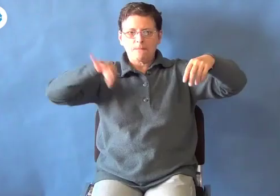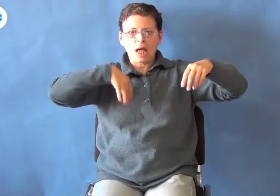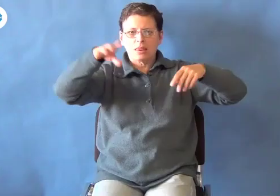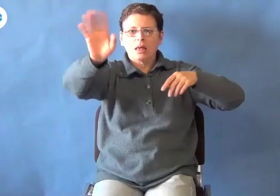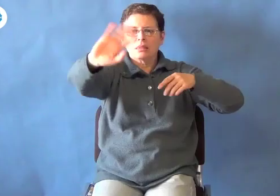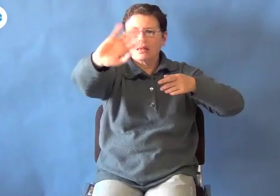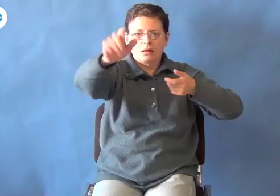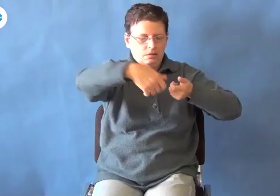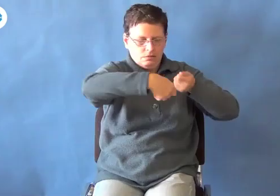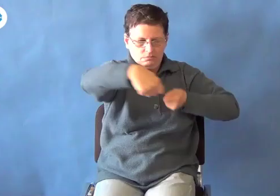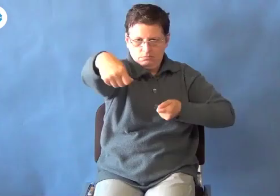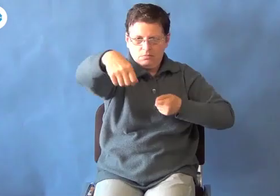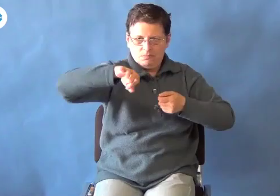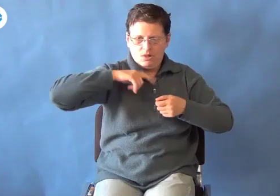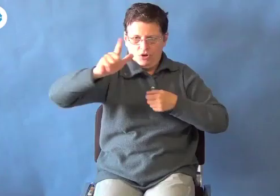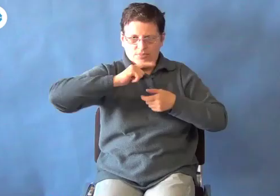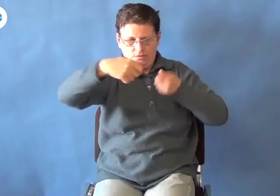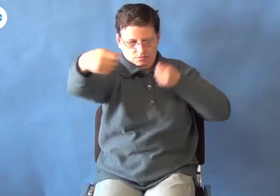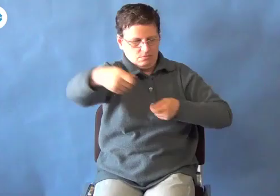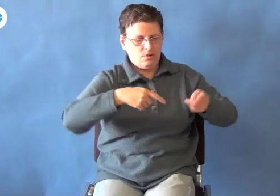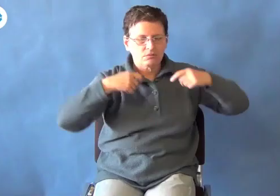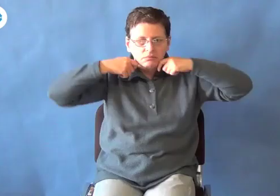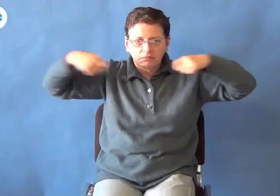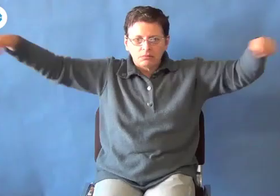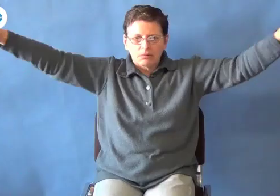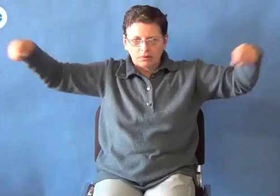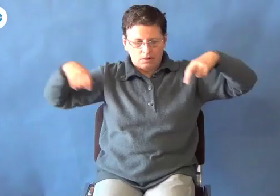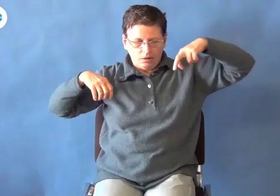Dwie osoby z dwóch stron trzymają konie za uzdę.